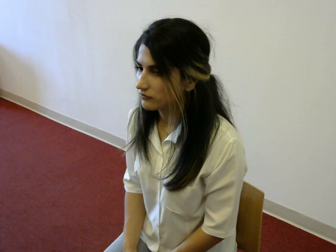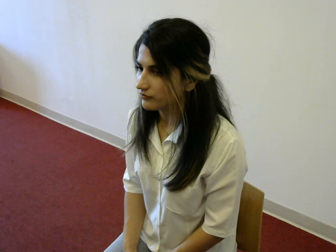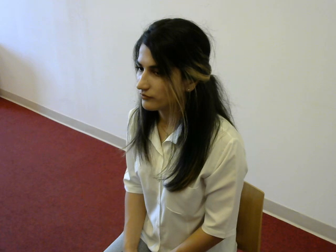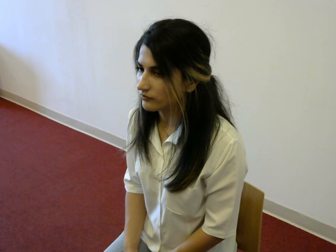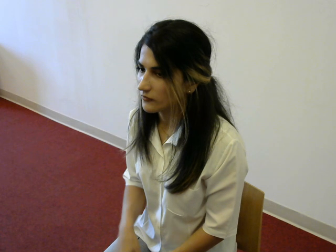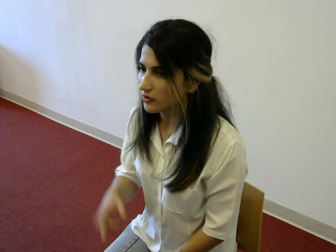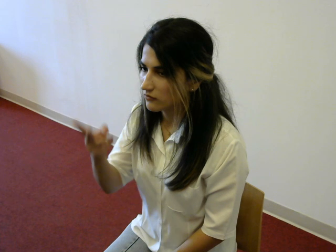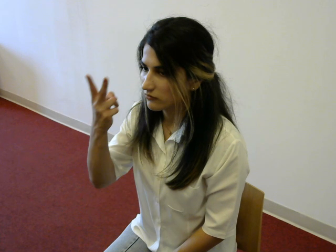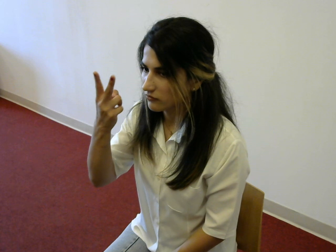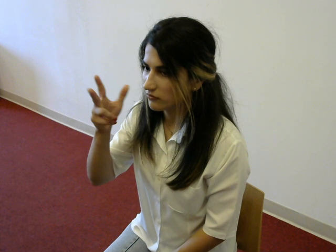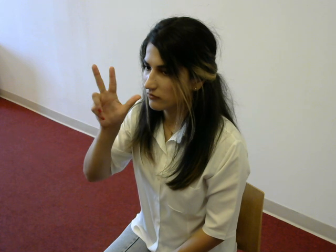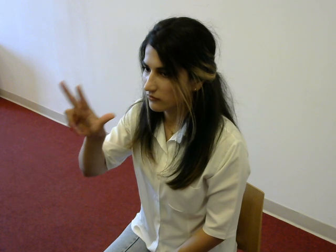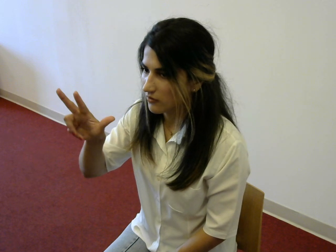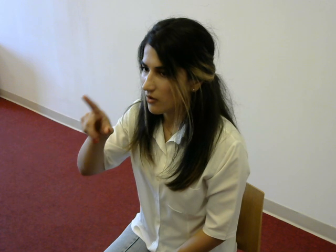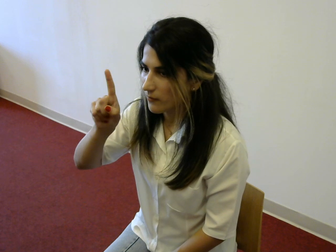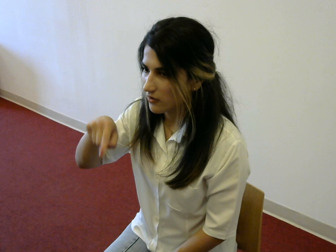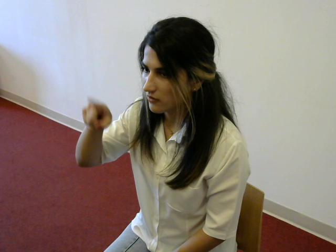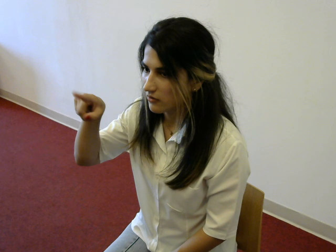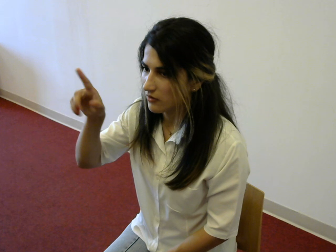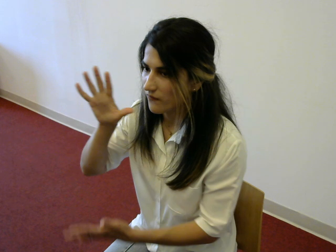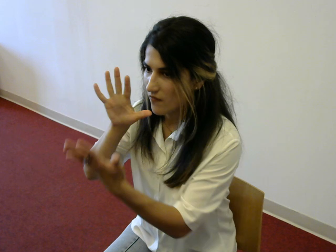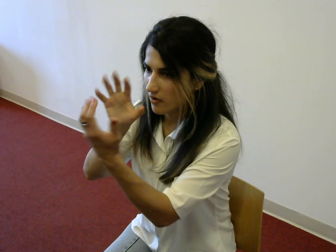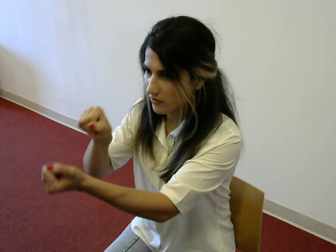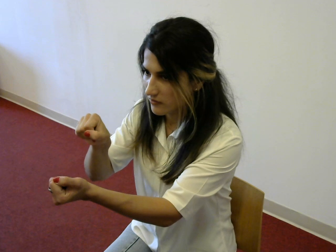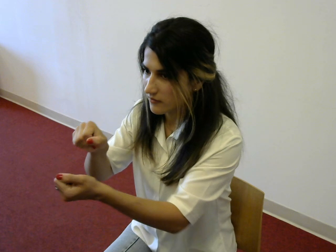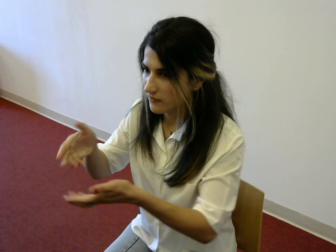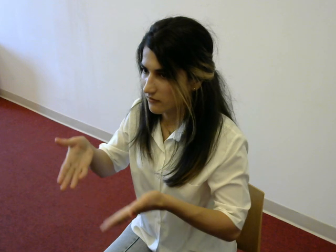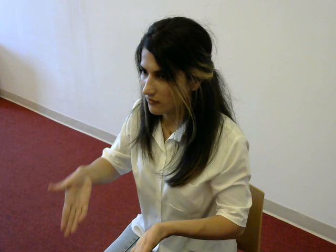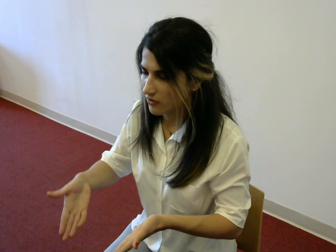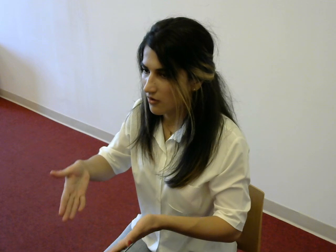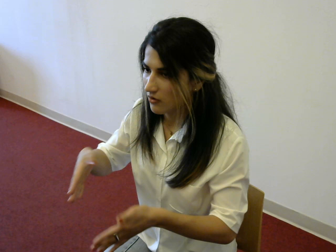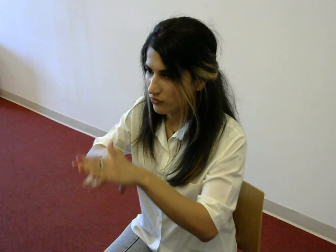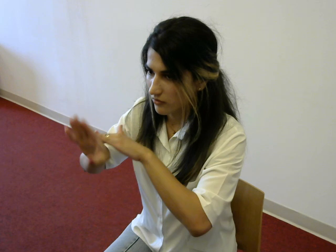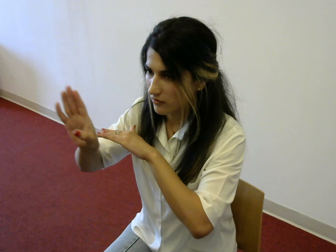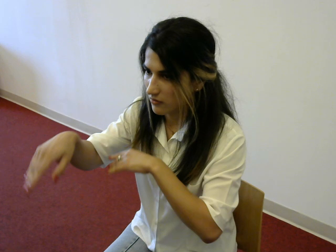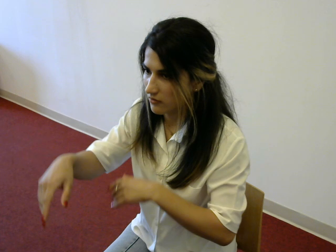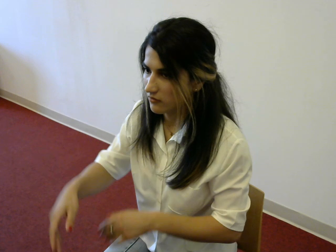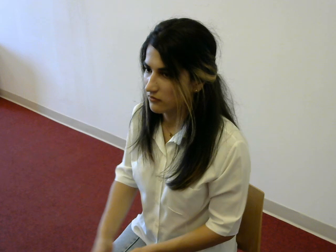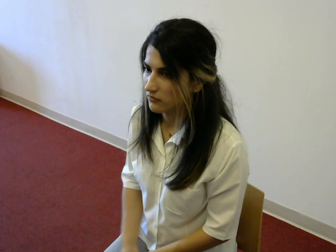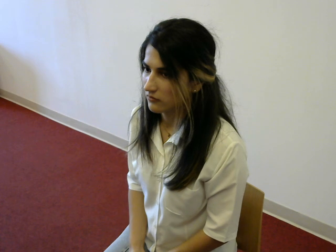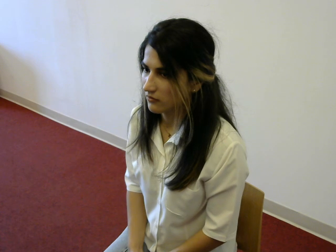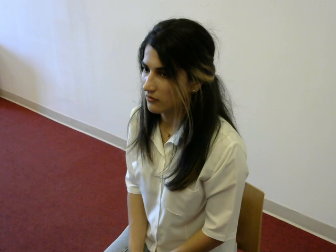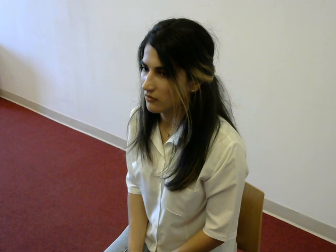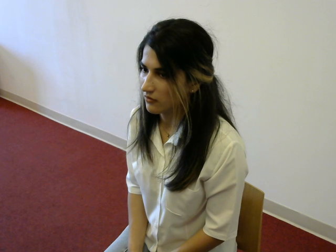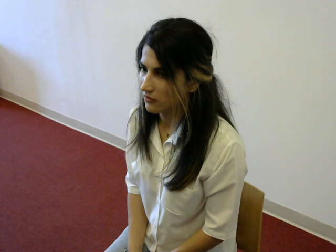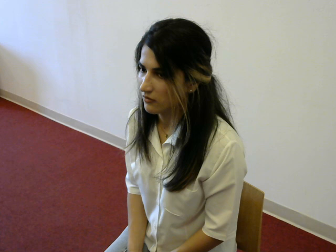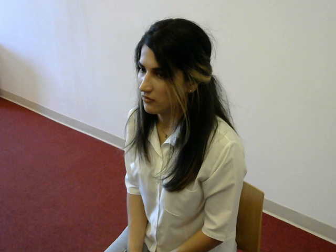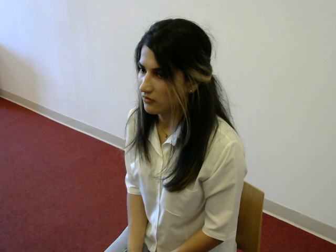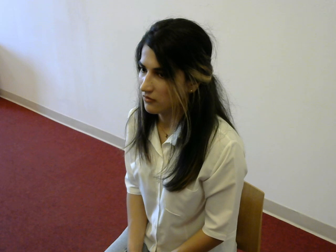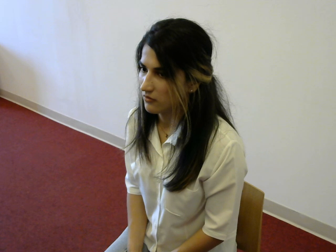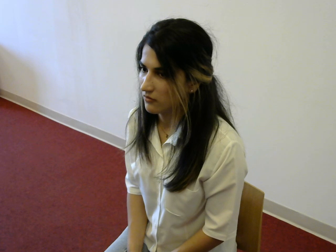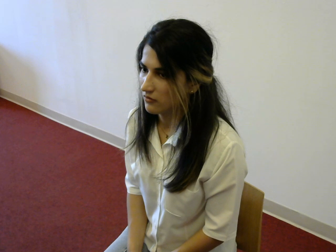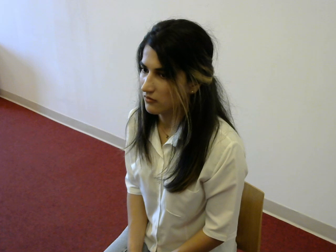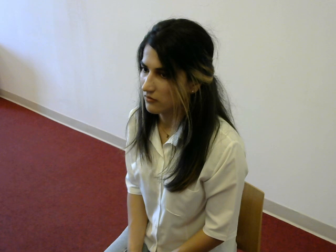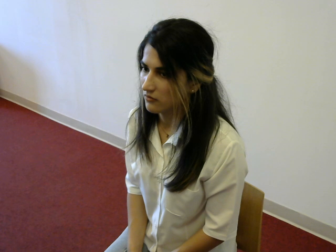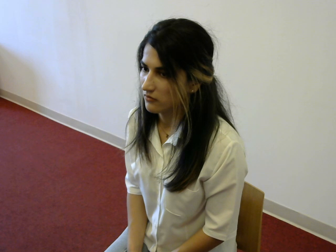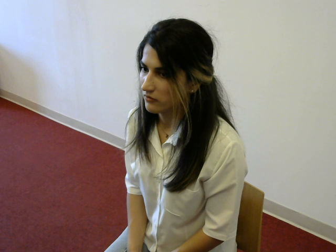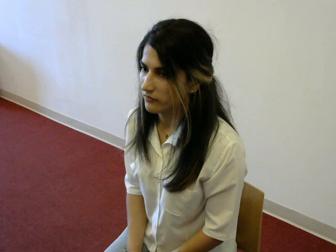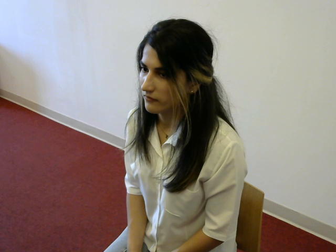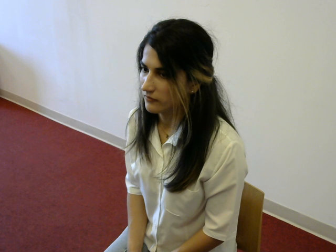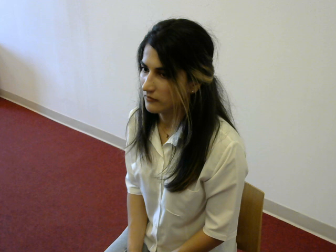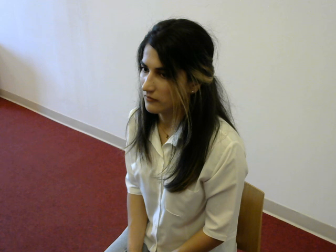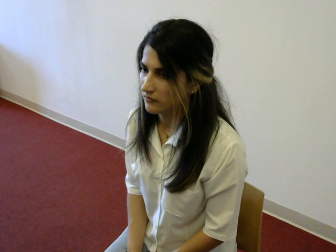23 saylı avtobus burdan keçir?